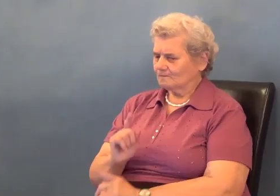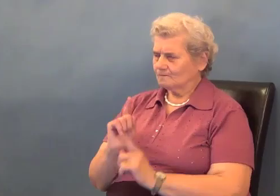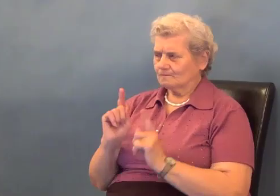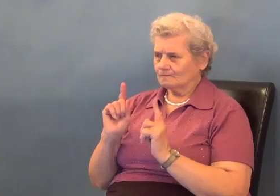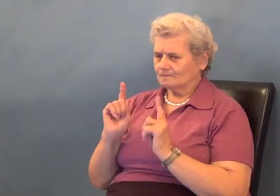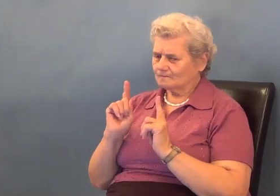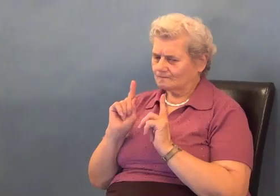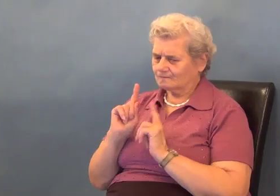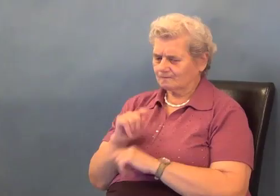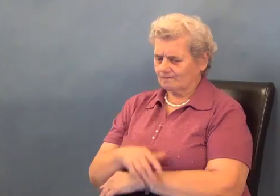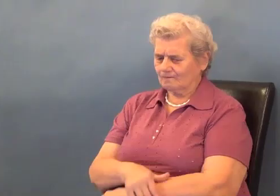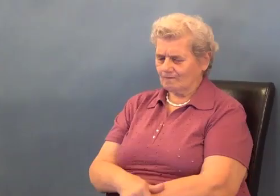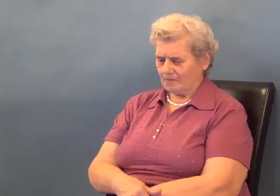Uwaga.